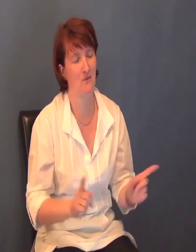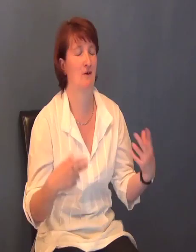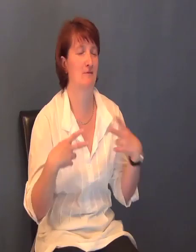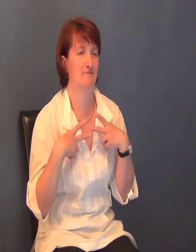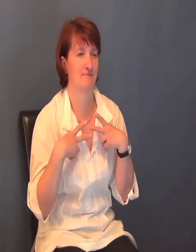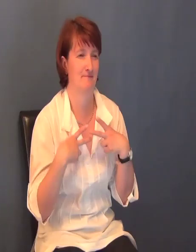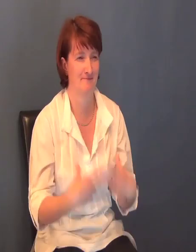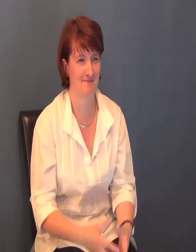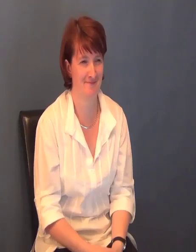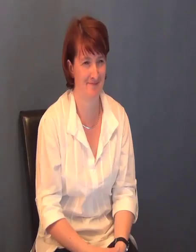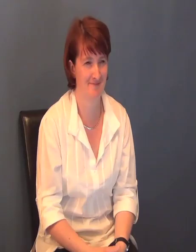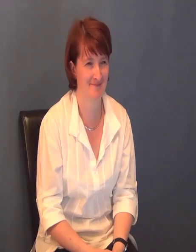Odpocząć.